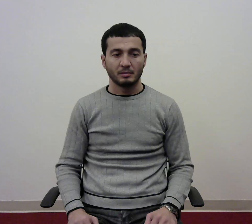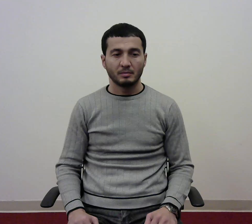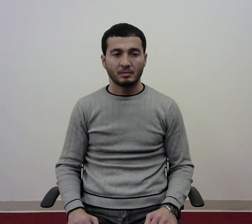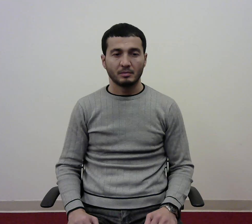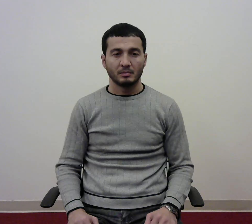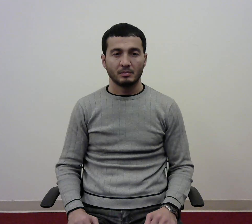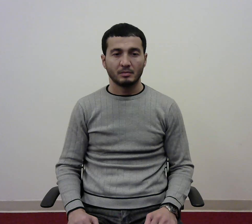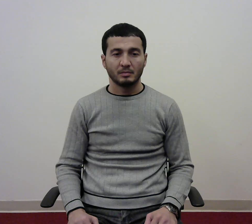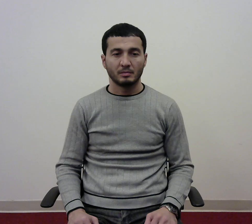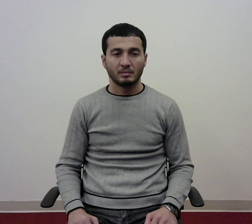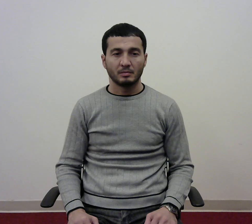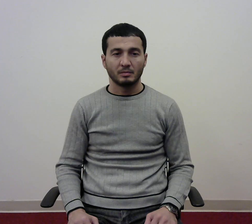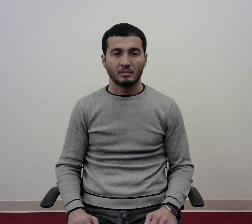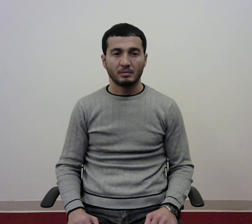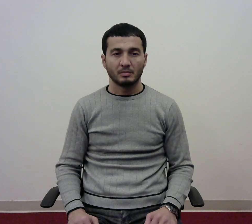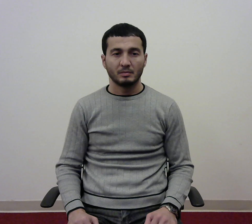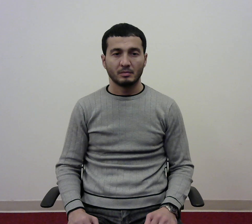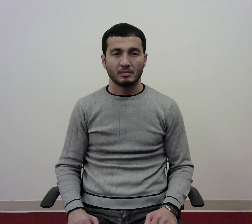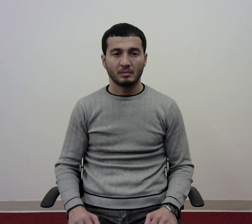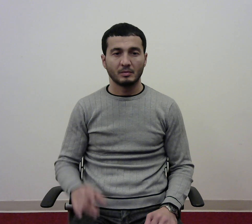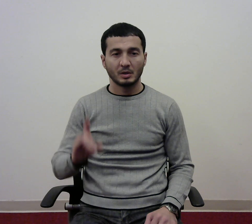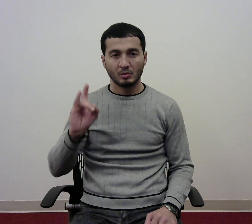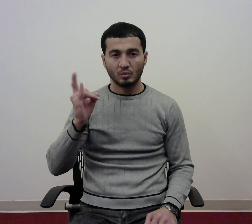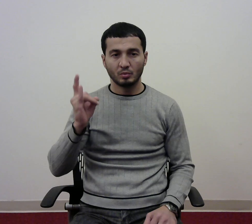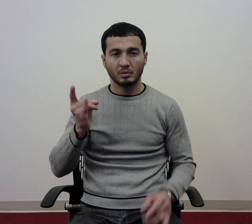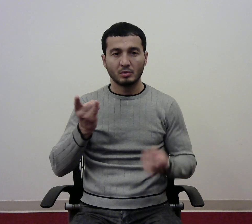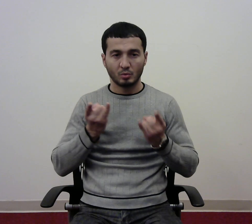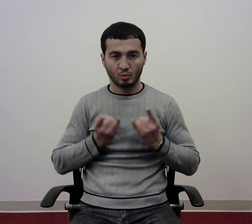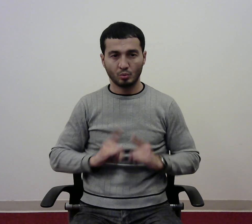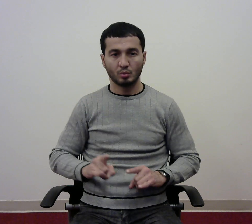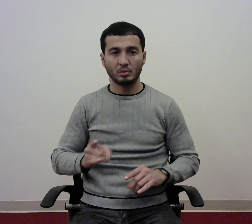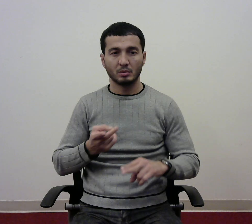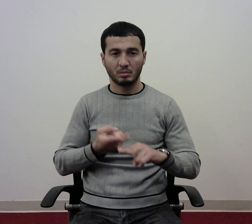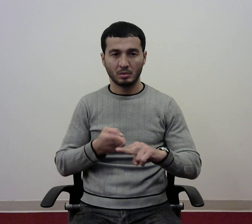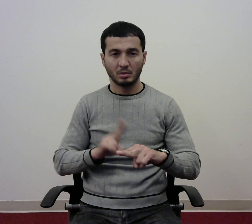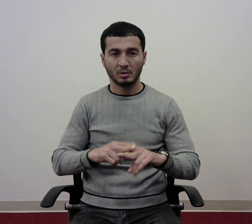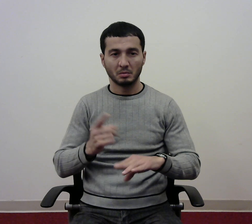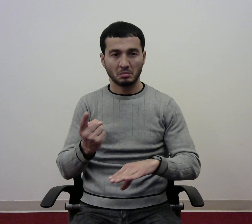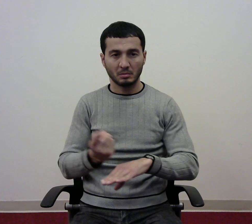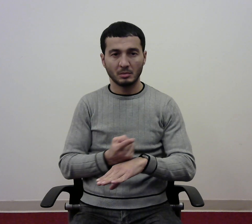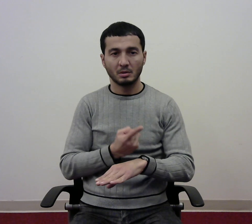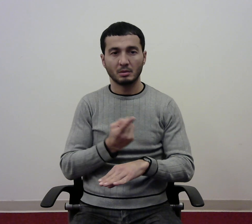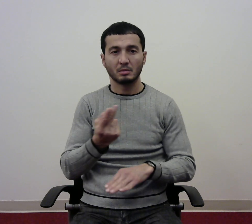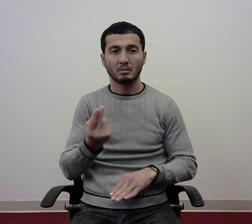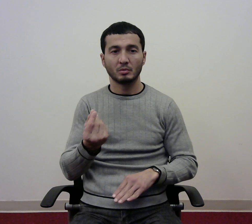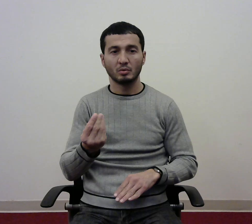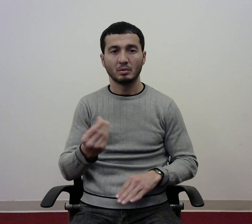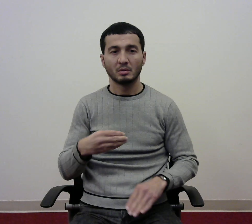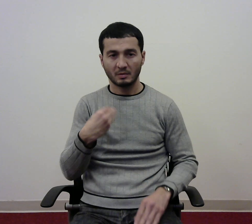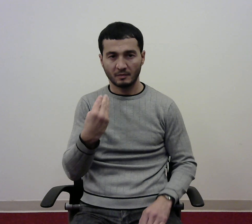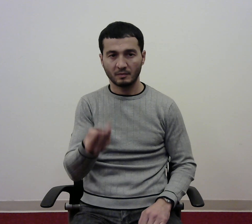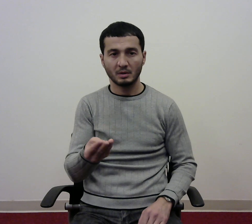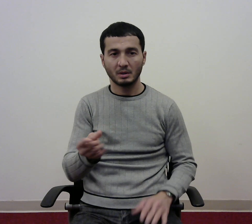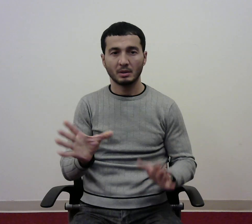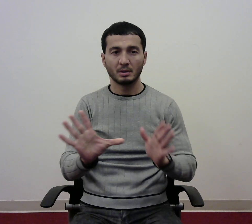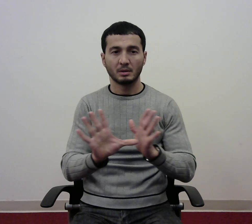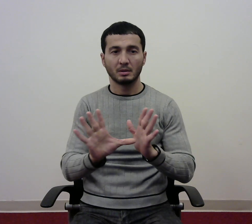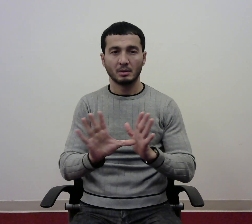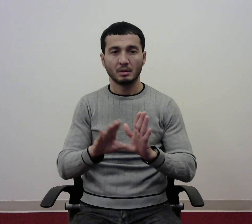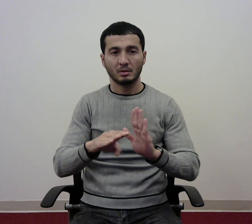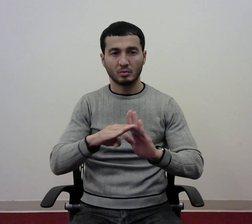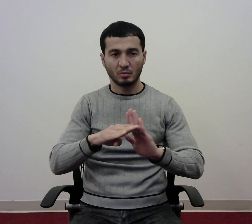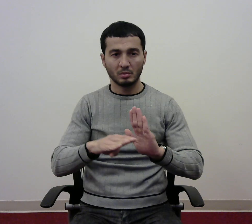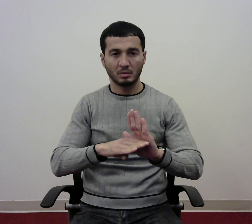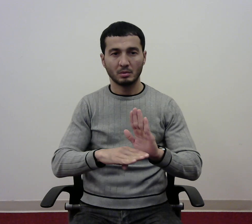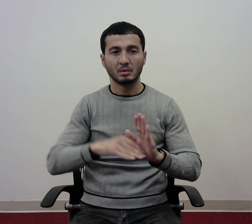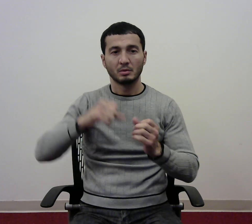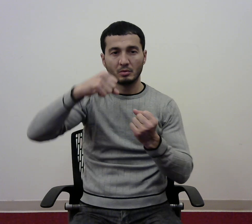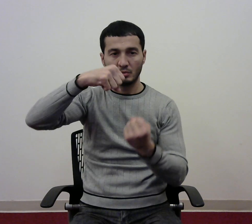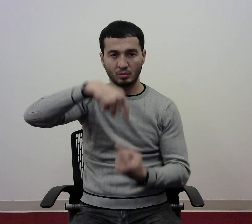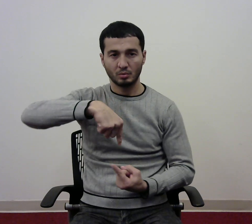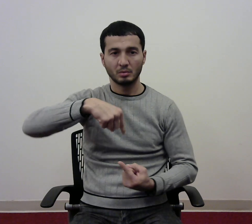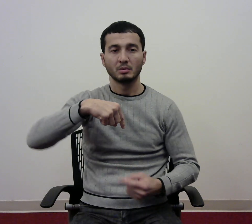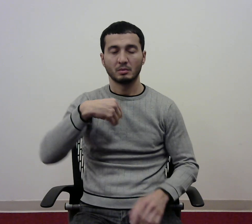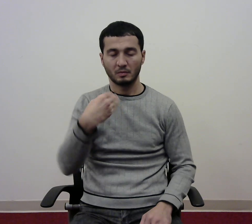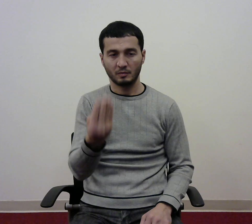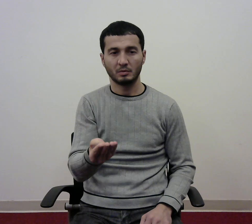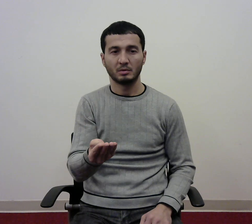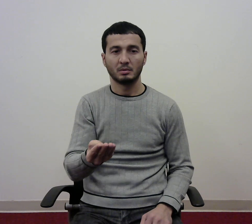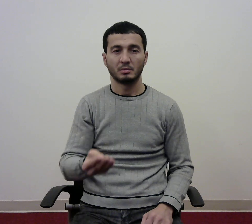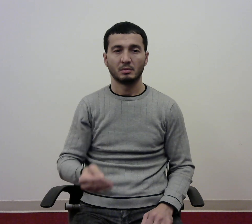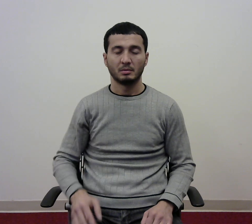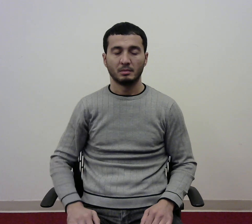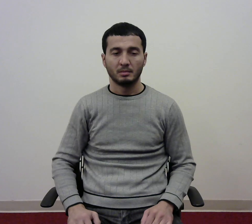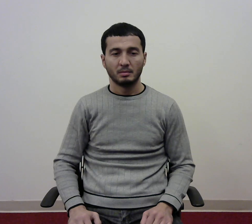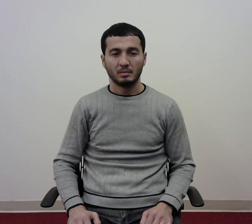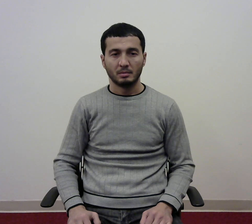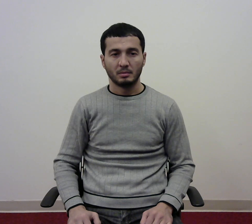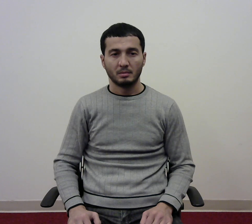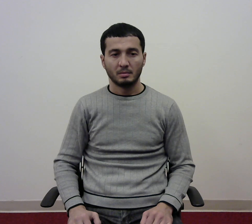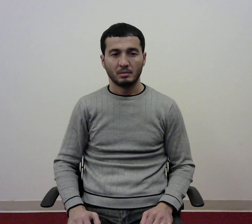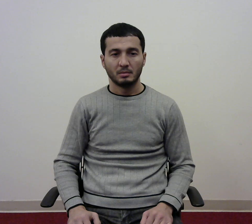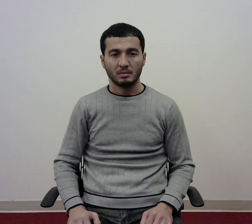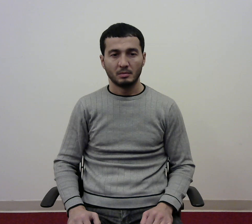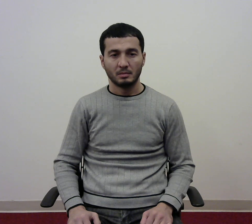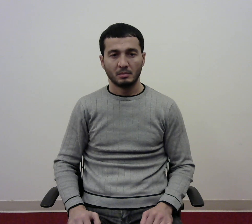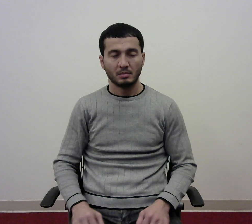Uşağın doğulmasına görə birdəfəlik məbləğin verilməsi elektron qaydaya uyğun verilir